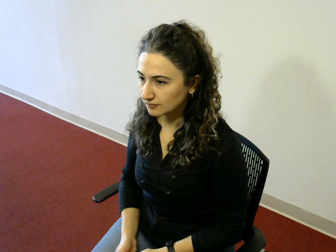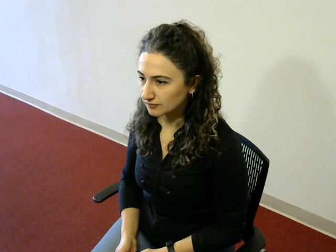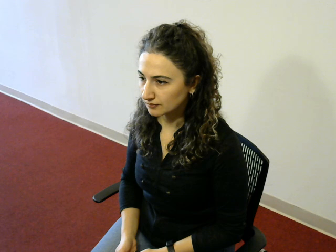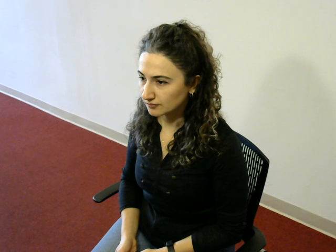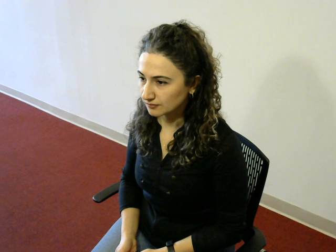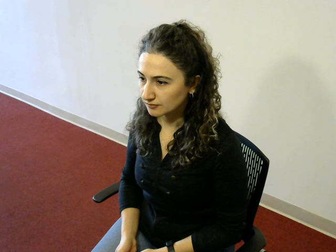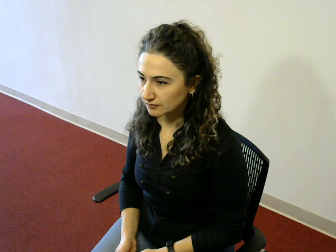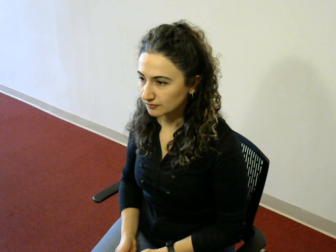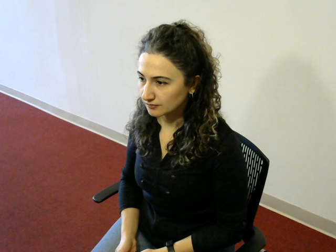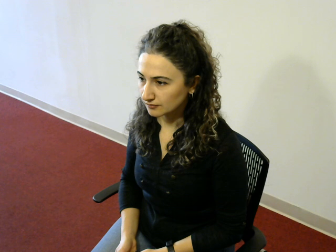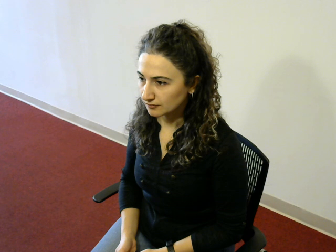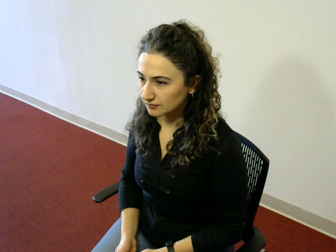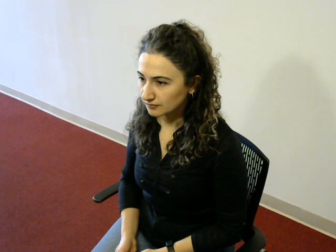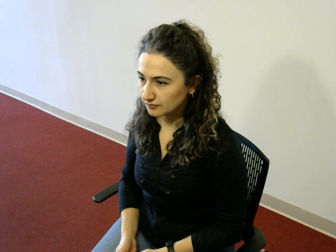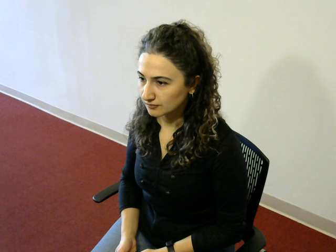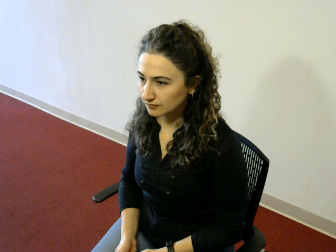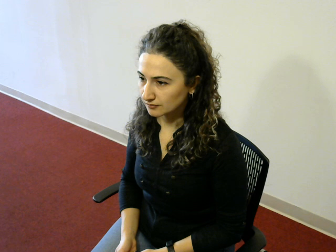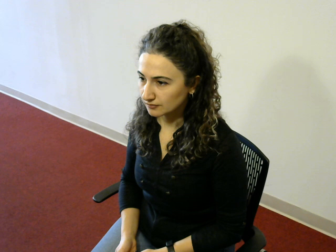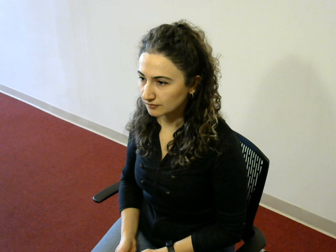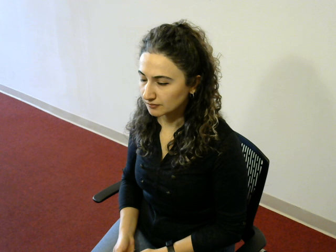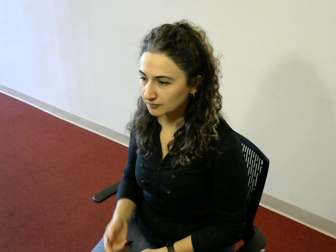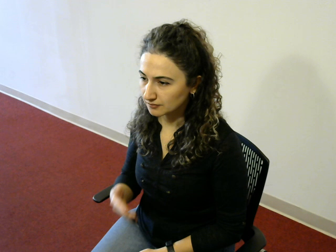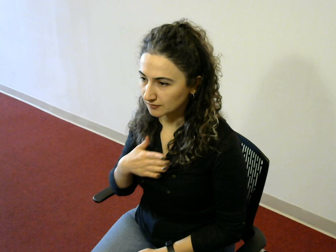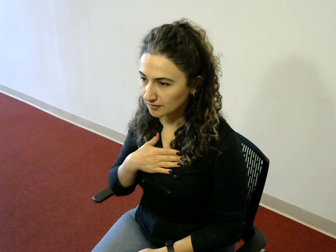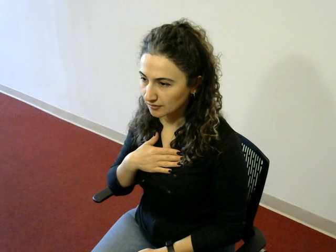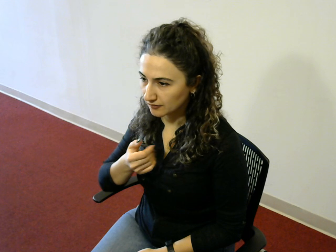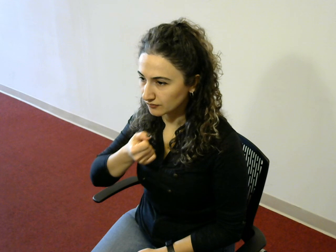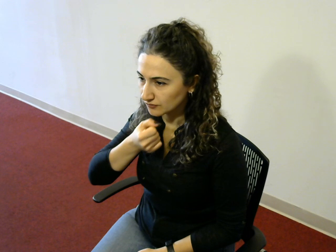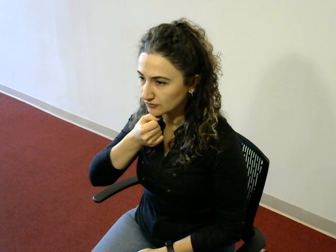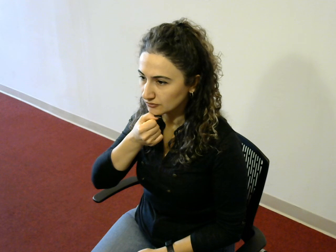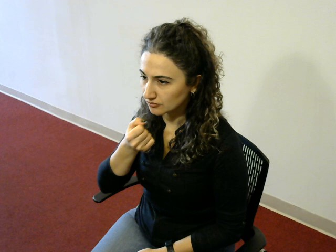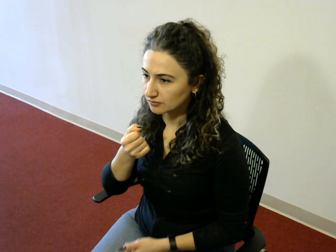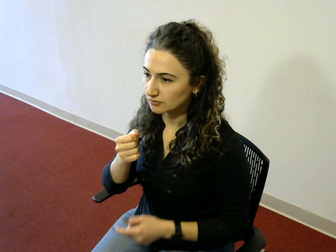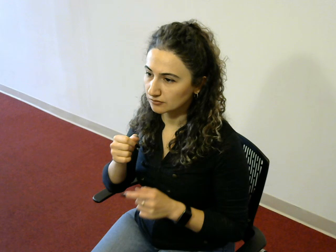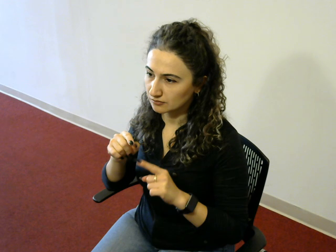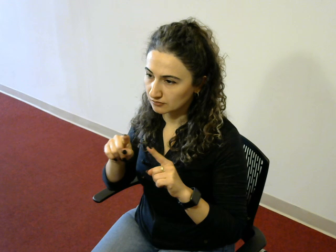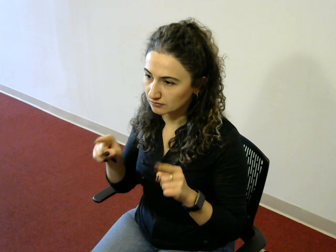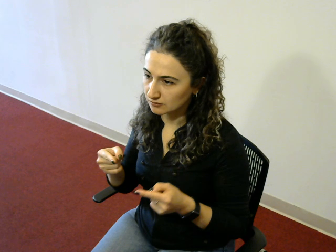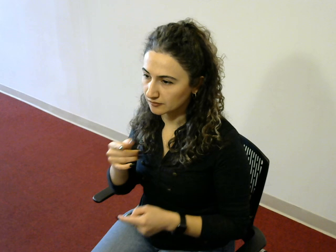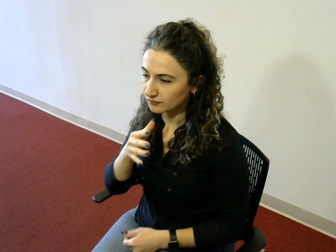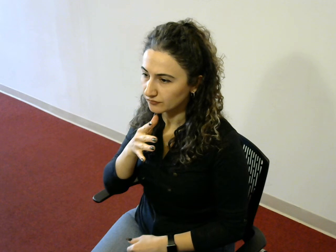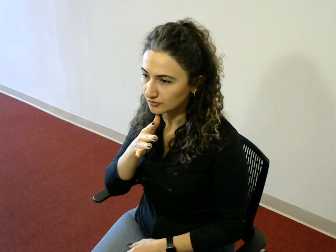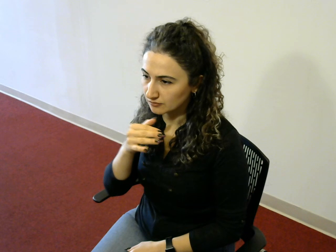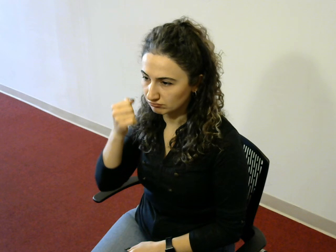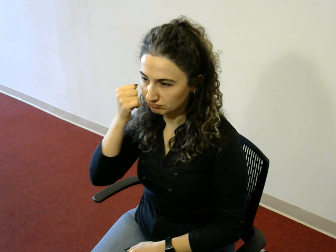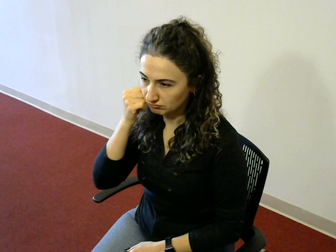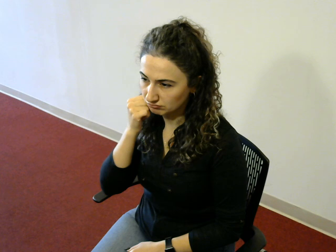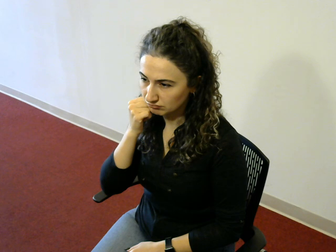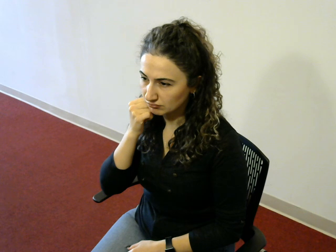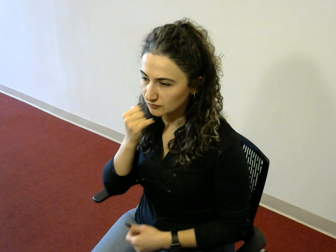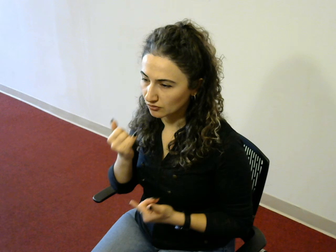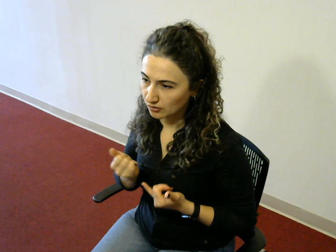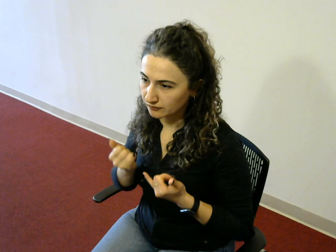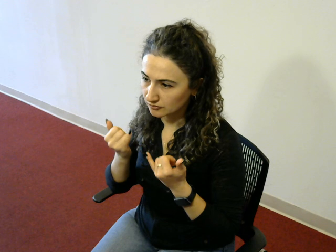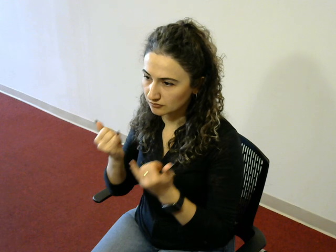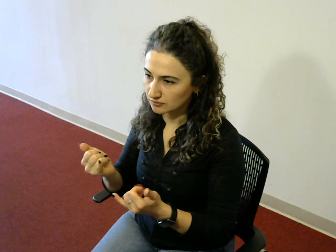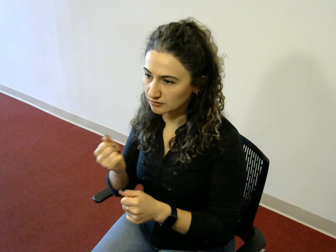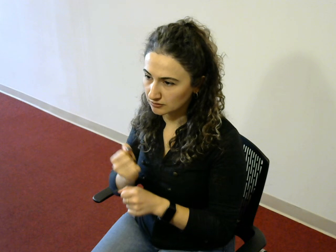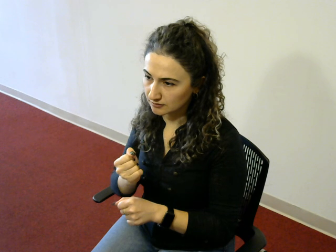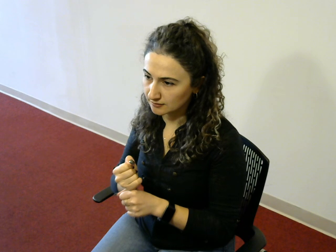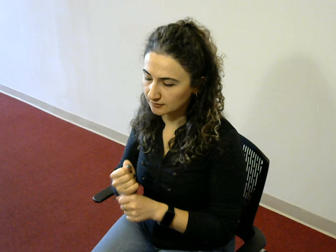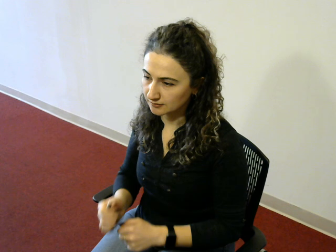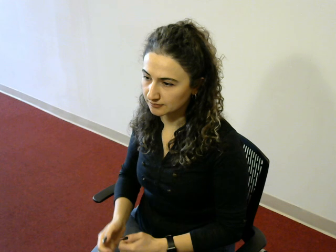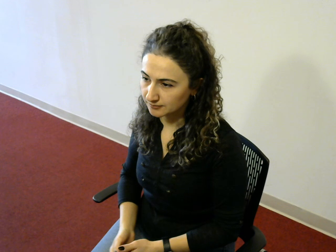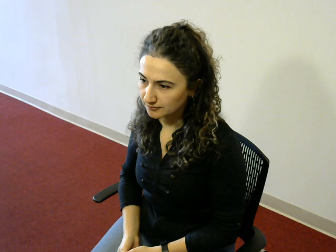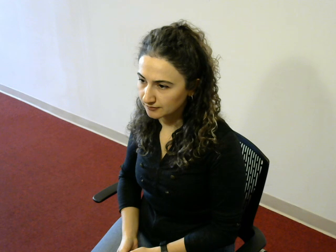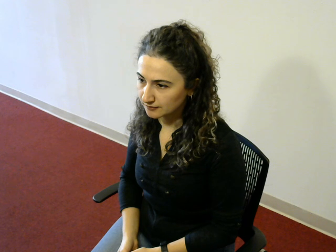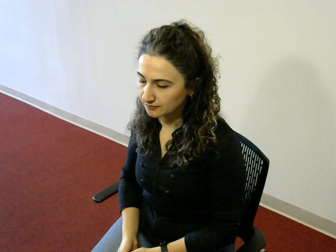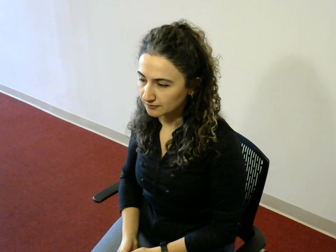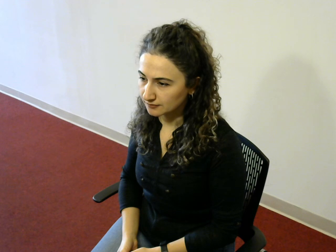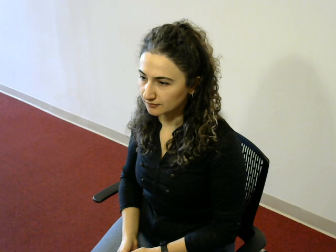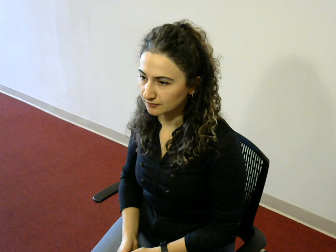Mən böyüklərə (yaşlılara) hörmət edirəm